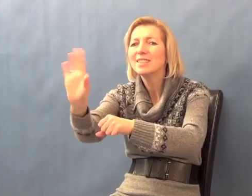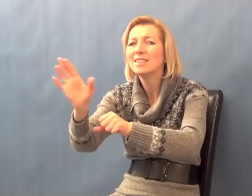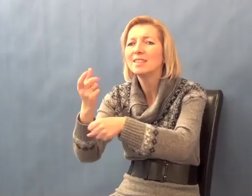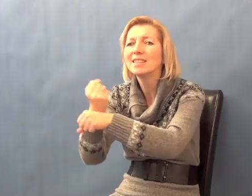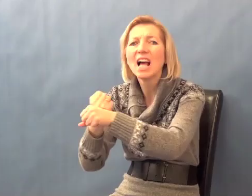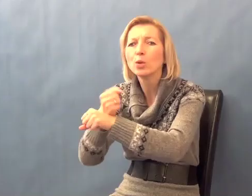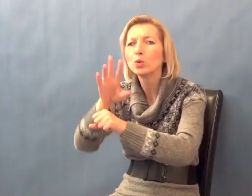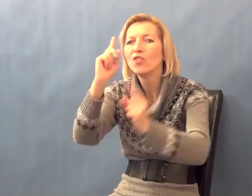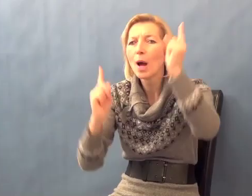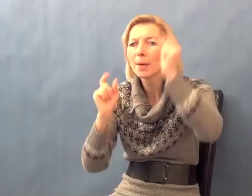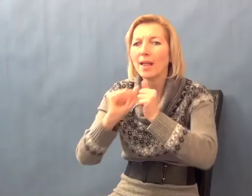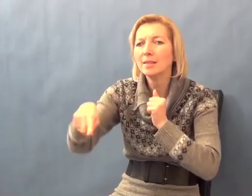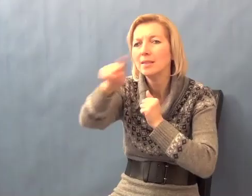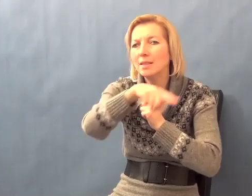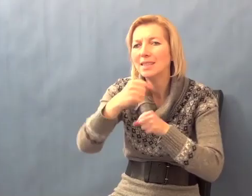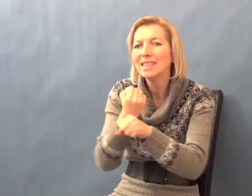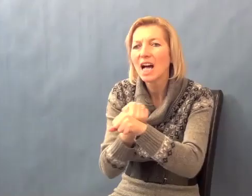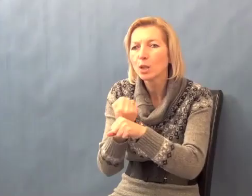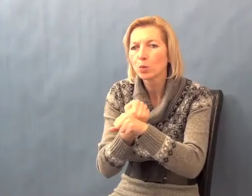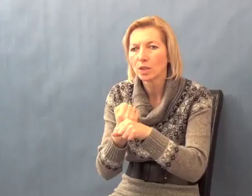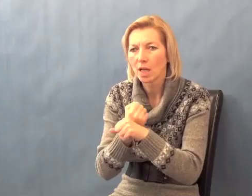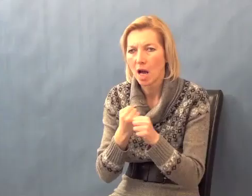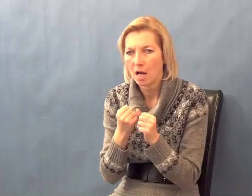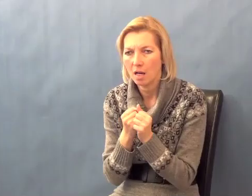Nie, to chodzi o zatrucia z fabryki.